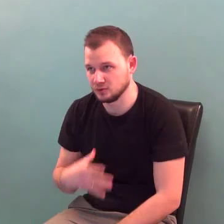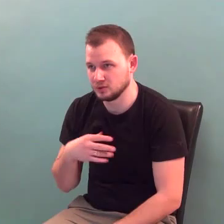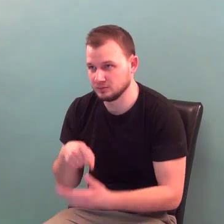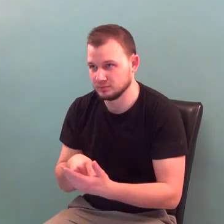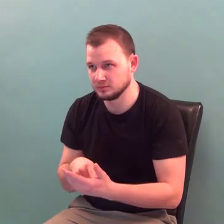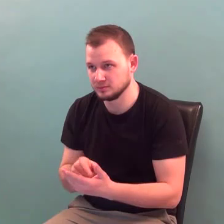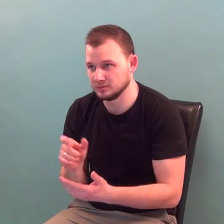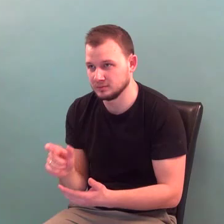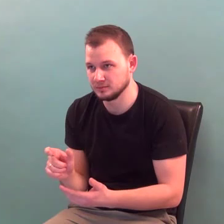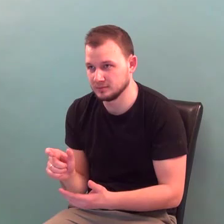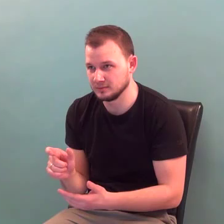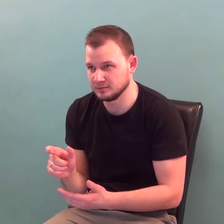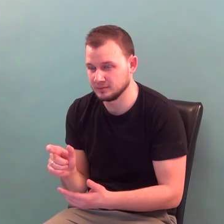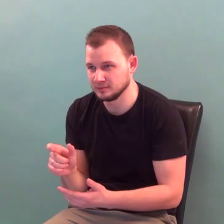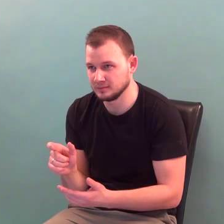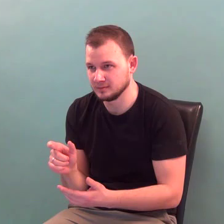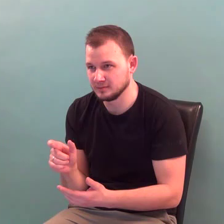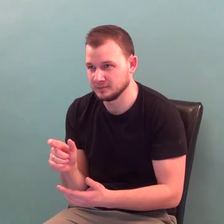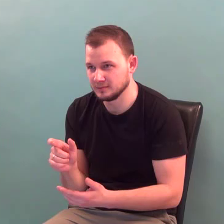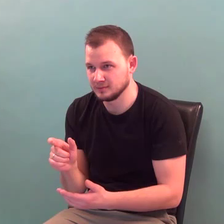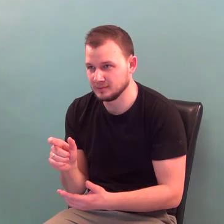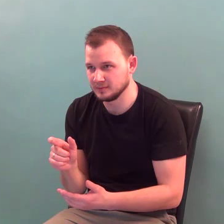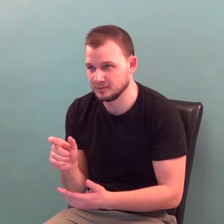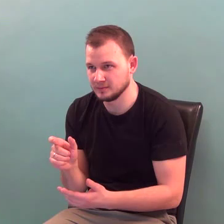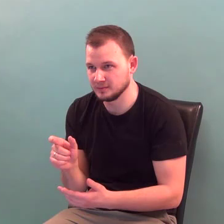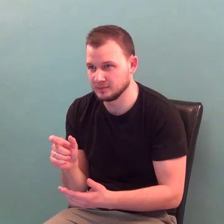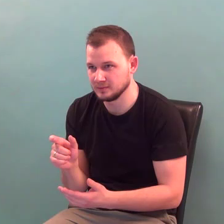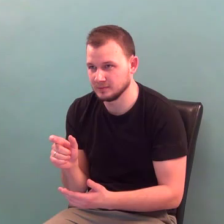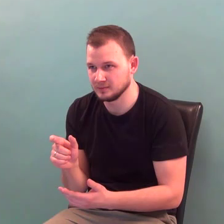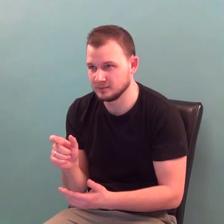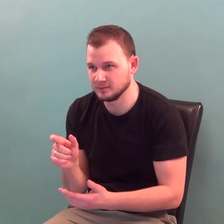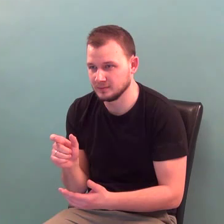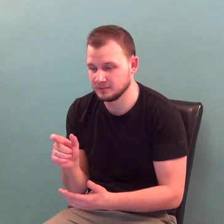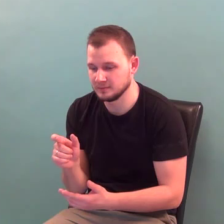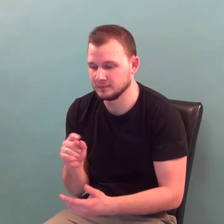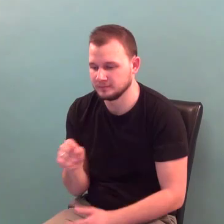Masz wtedy wolny termin?